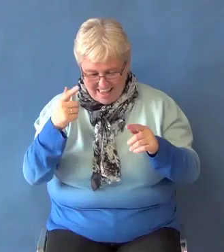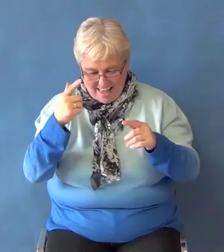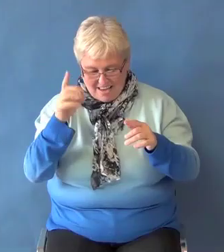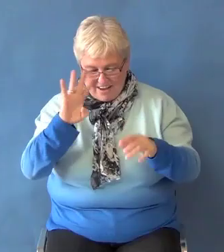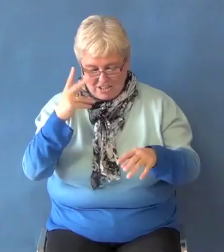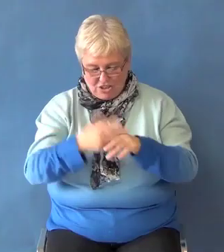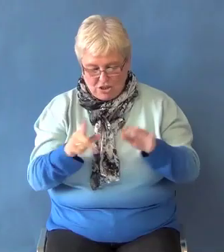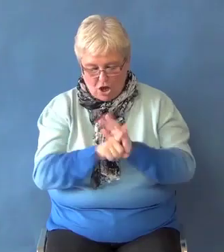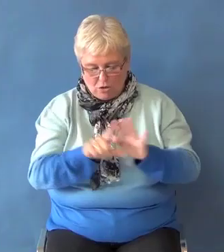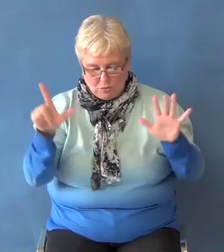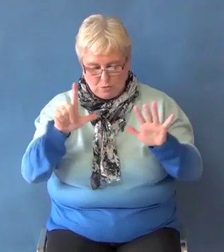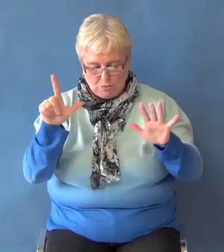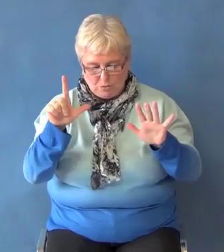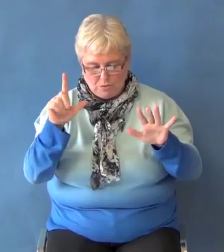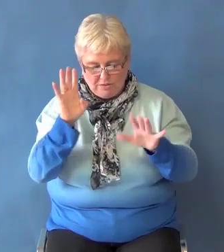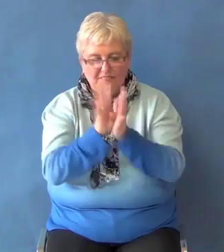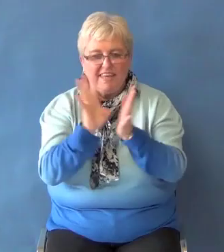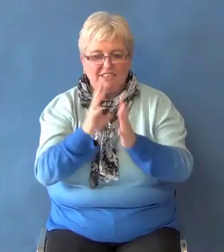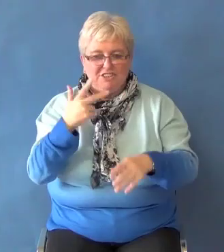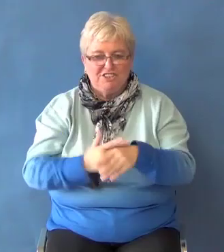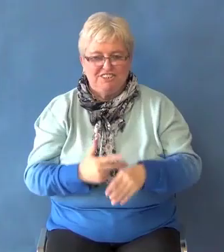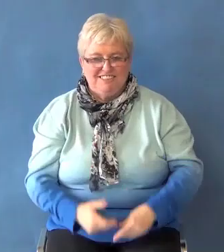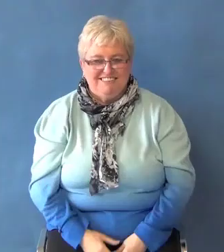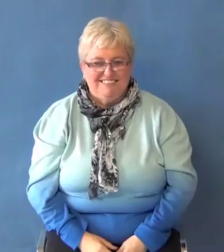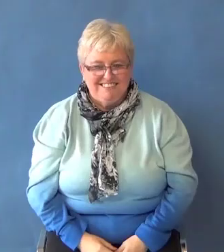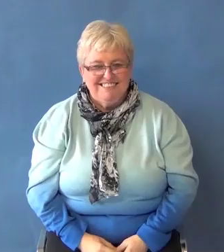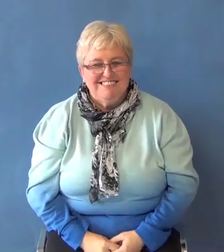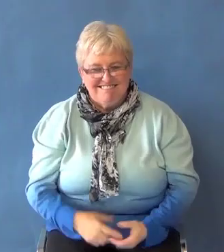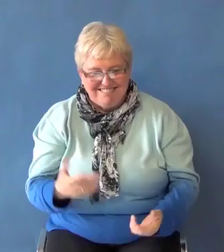Od czwartej trzydzieści do siódmej, do dziewiętnastej trzydzieści.